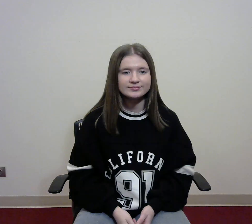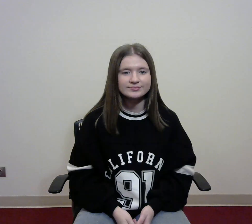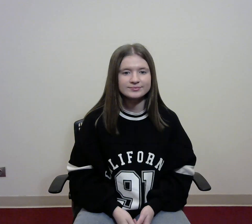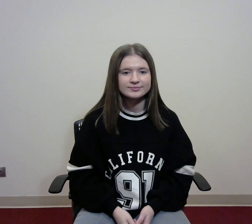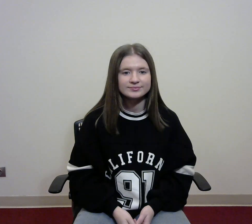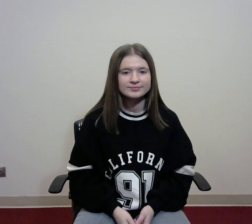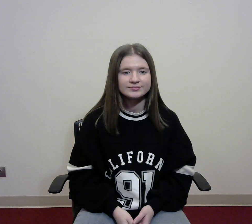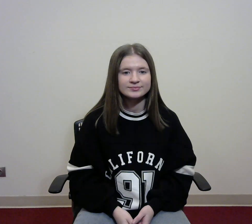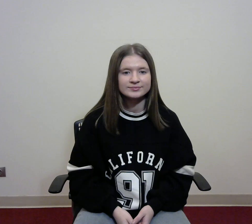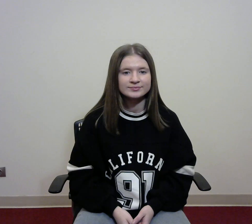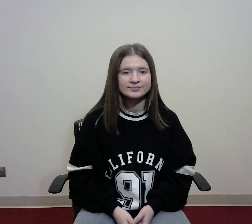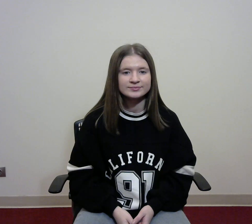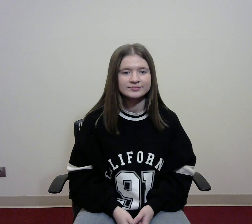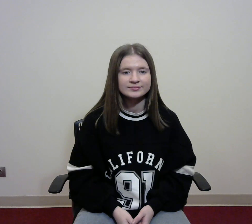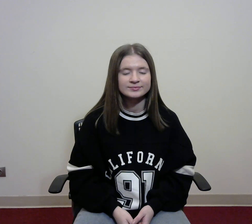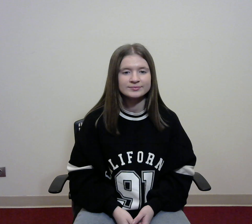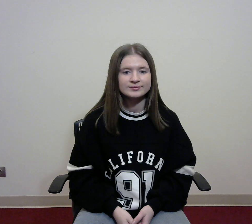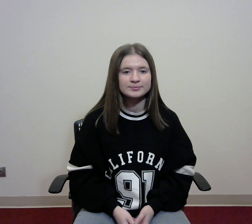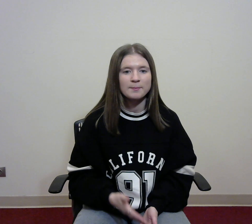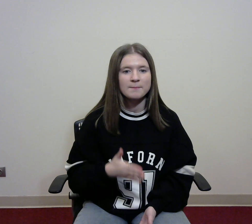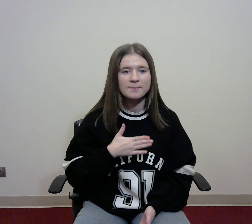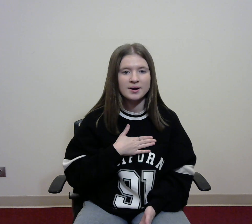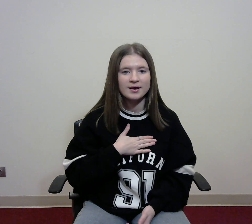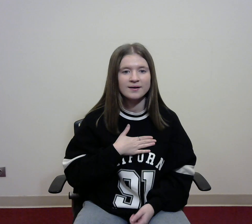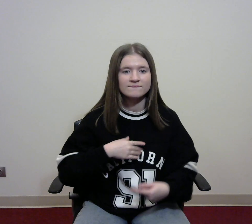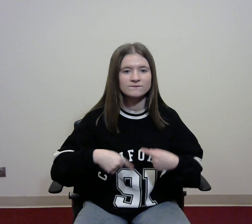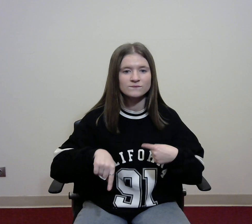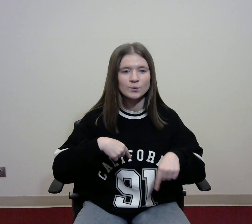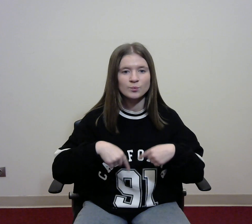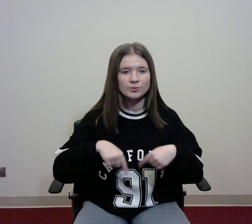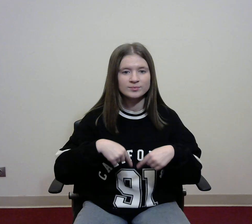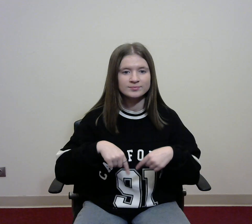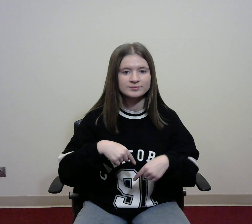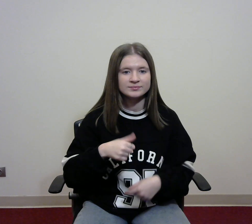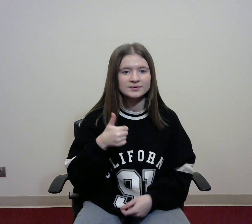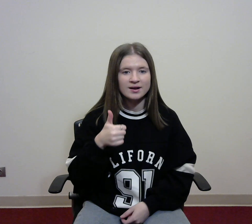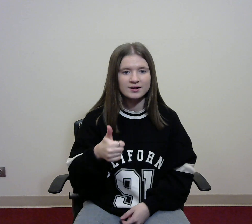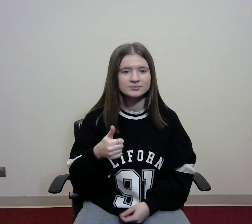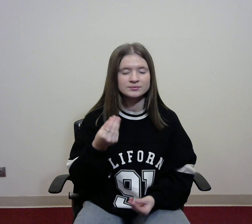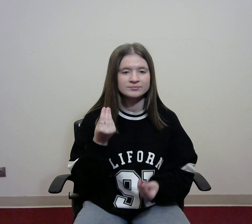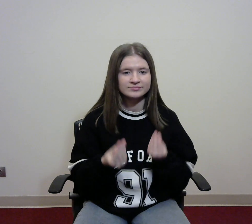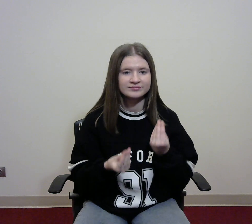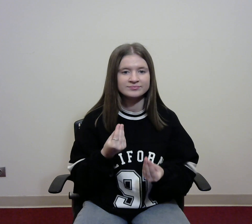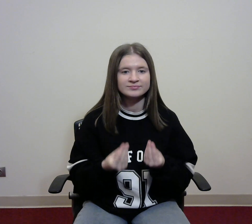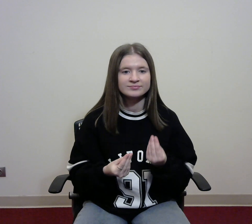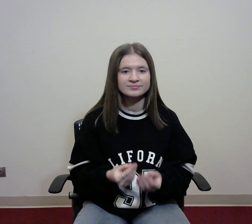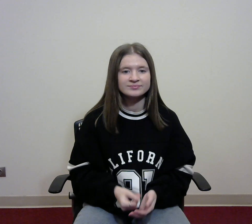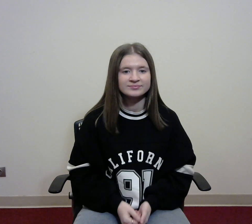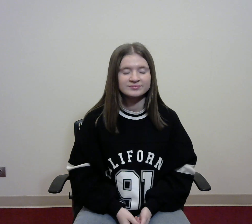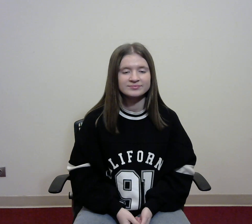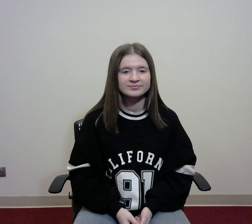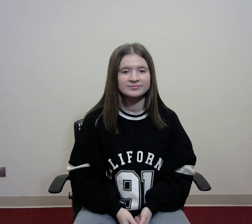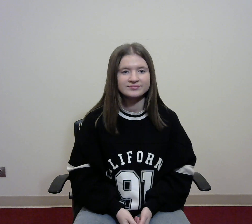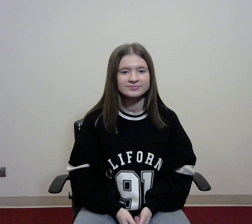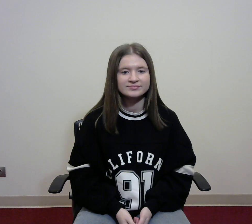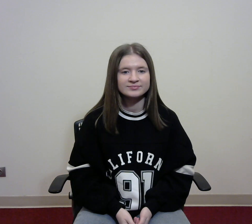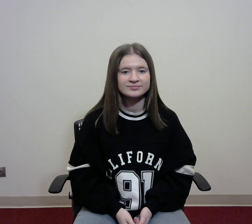Mən futbolu yaxşı oynayıram